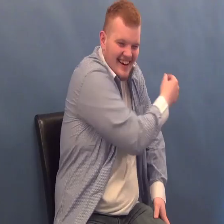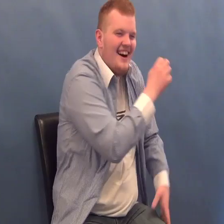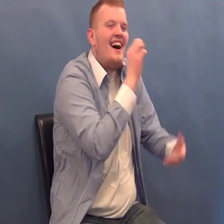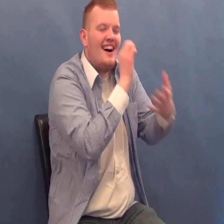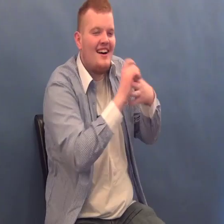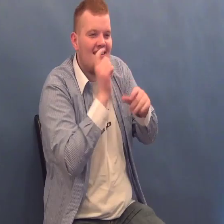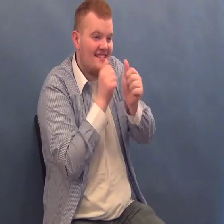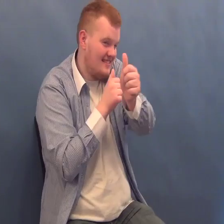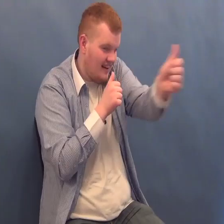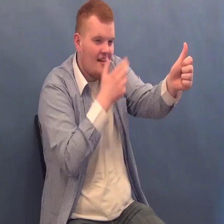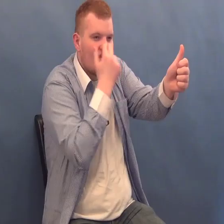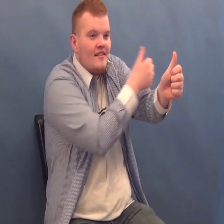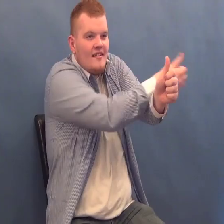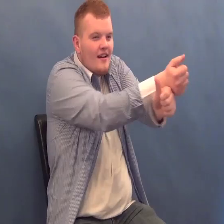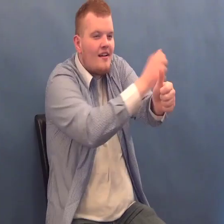I akurat jak on idzie, to dołącza do niego ten smarkacz.